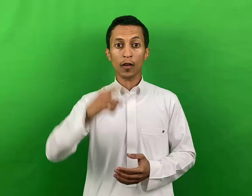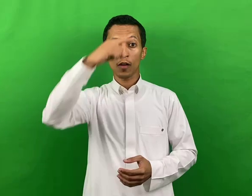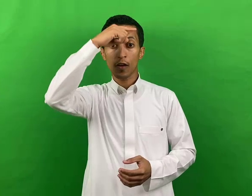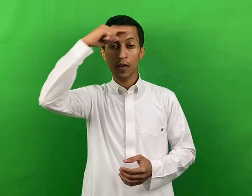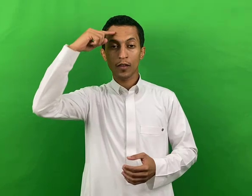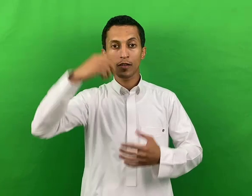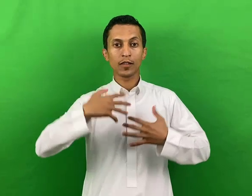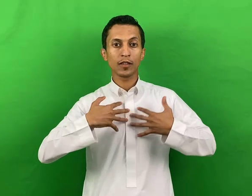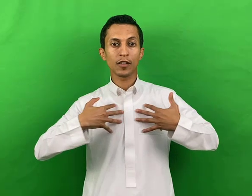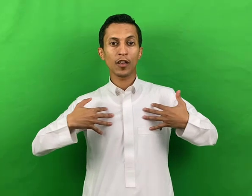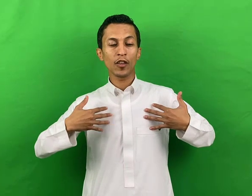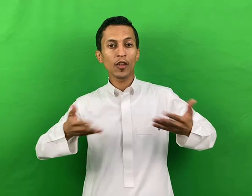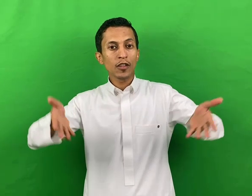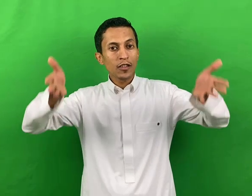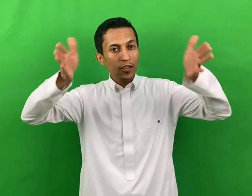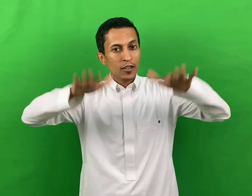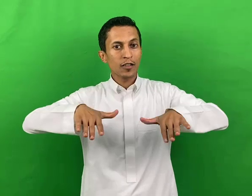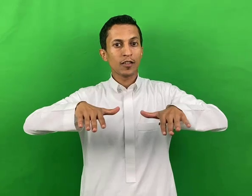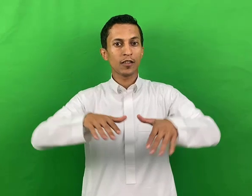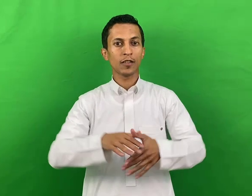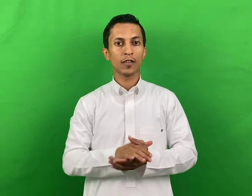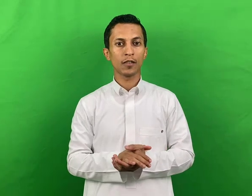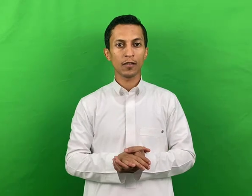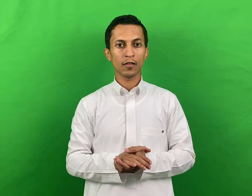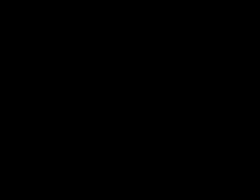قد سعد سعادة